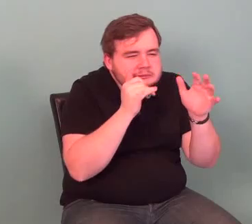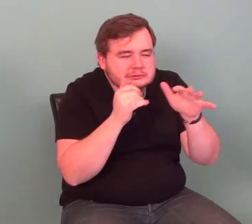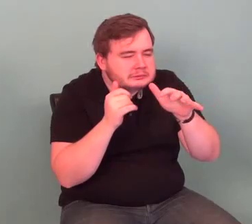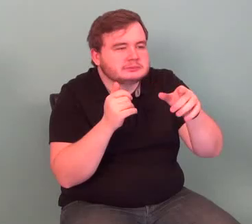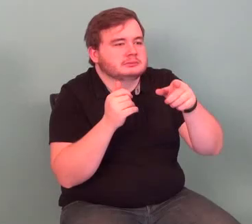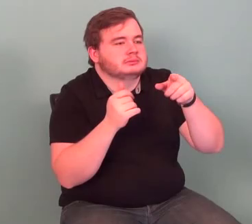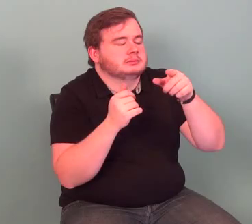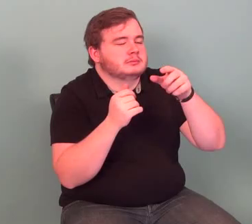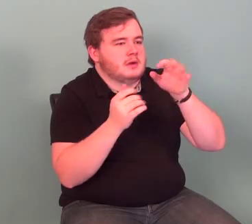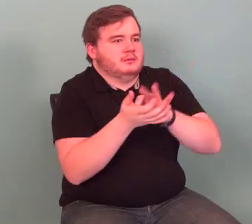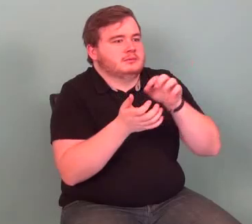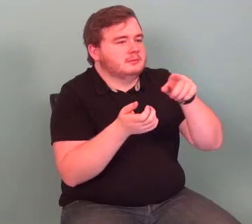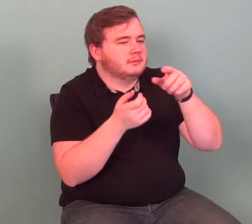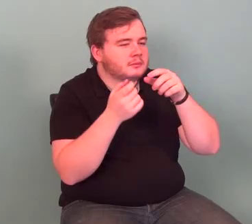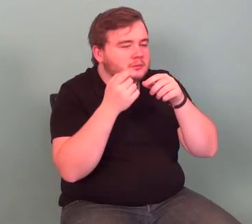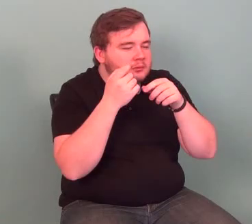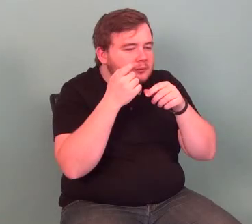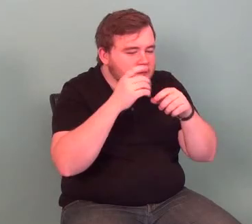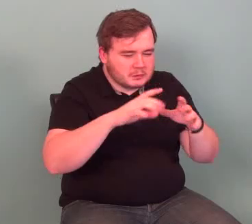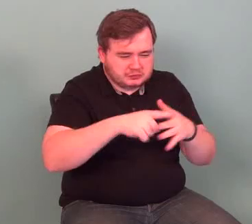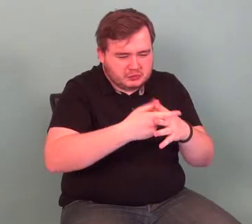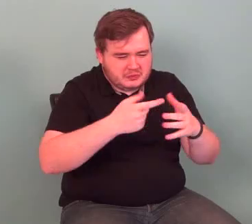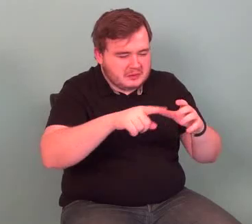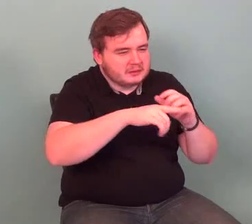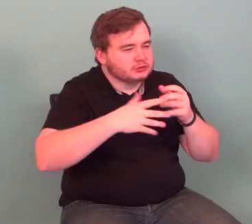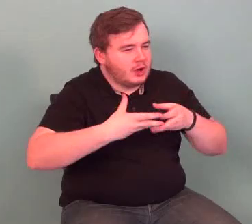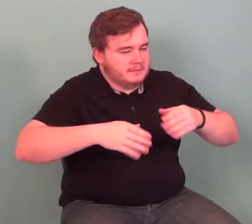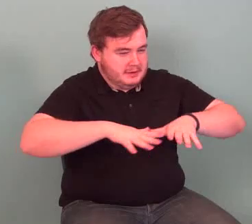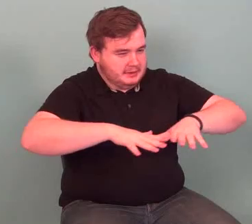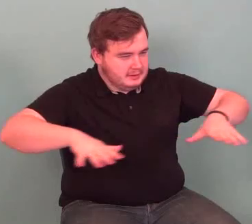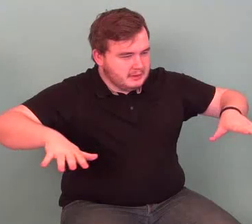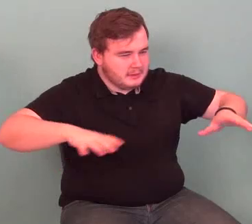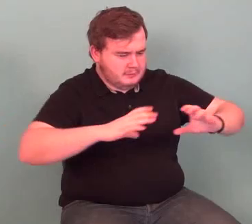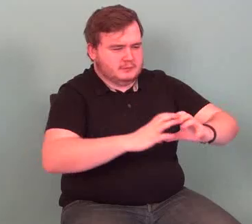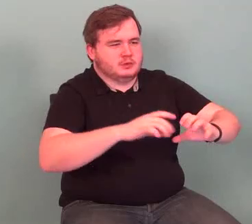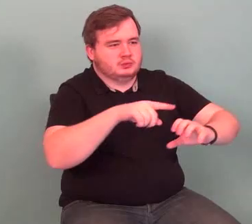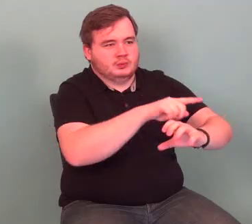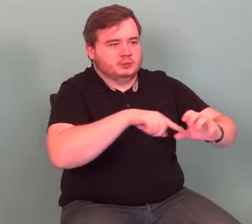I akurat zauważa dziurę w ziemi.